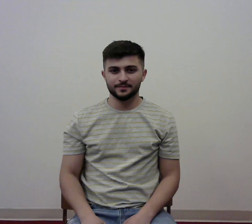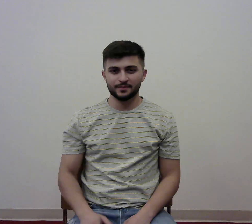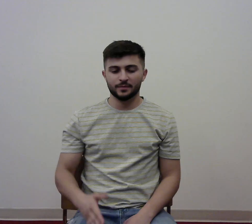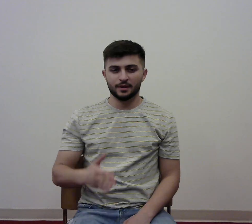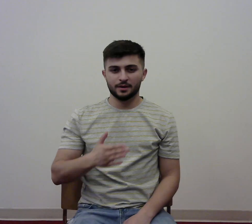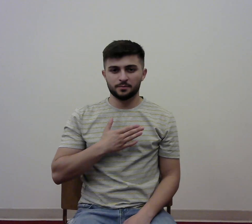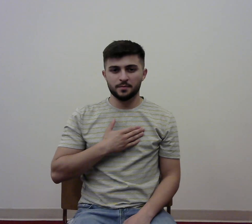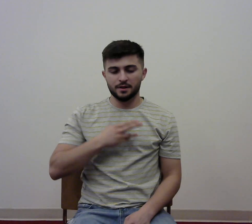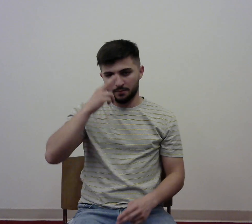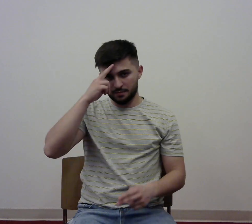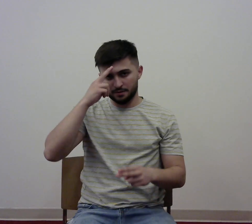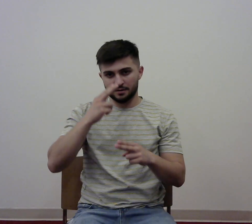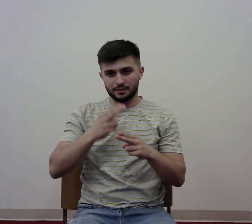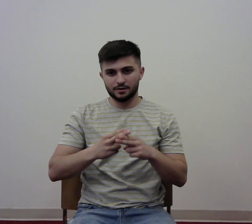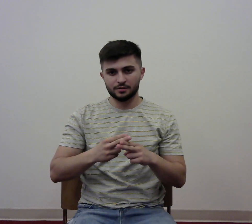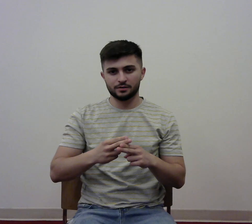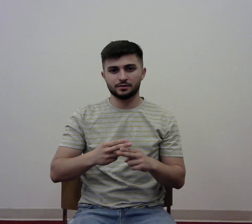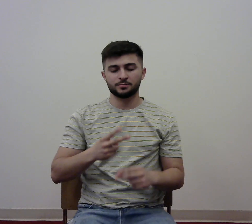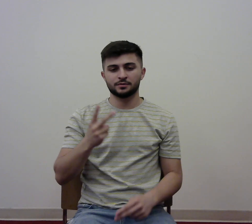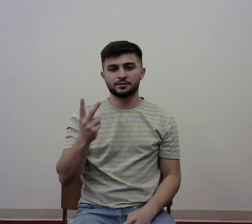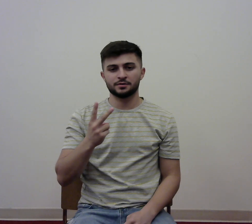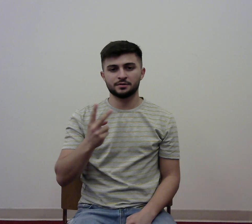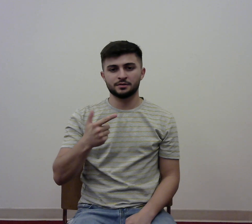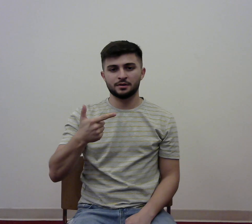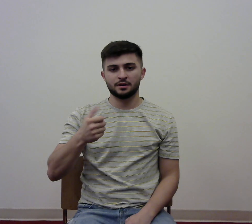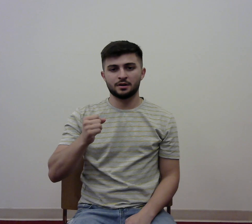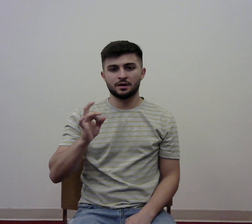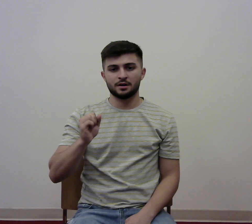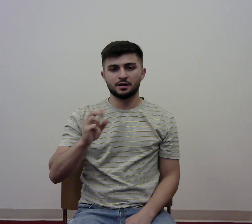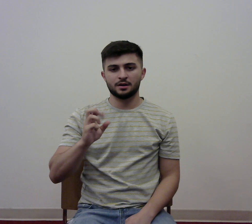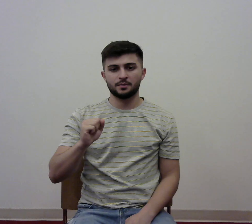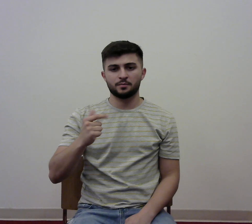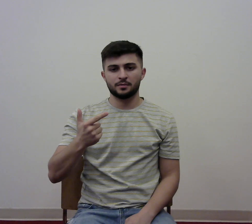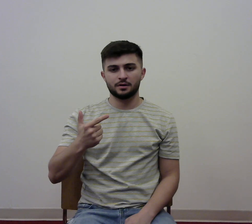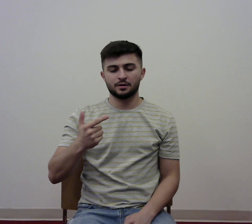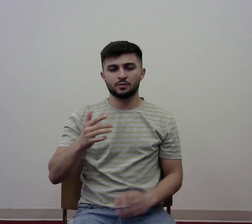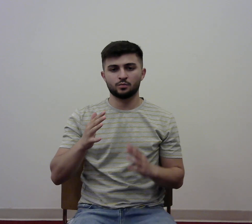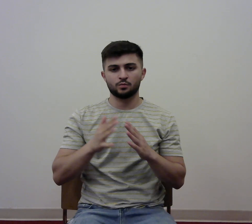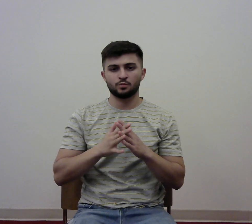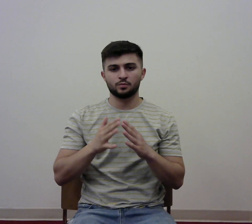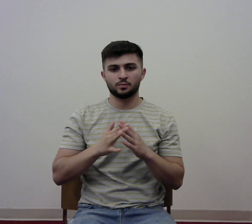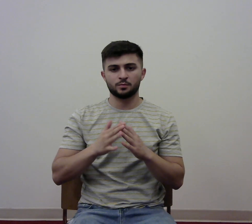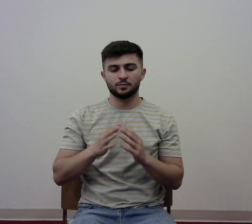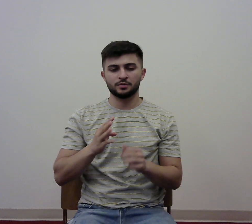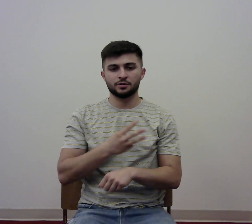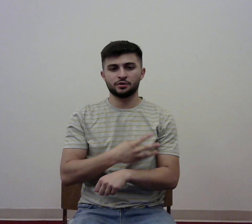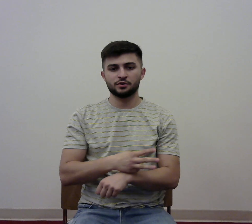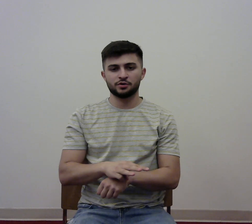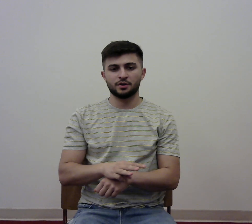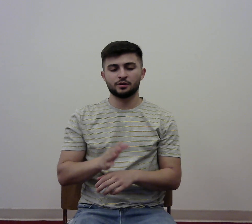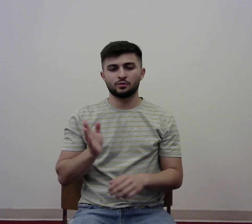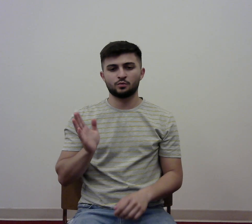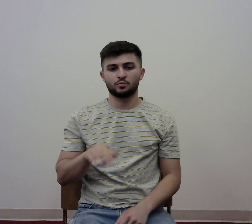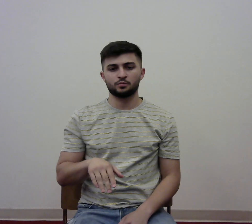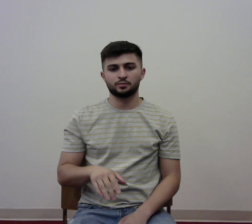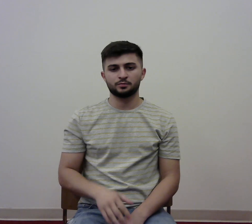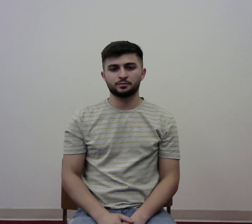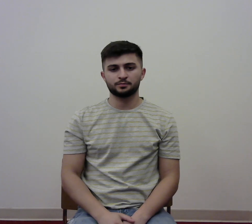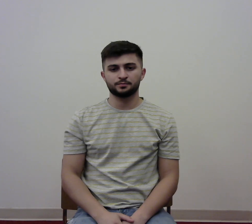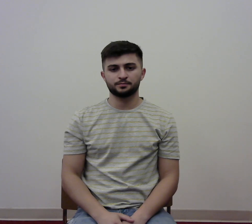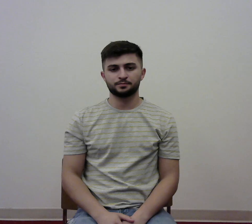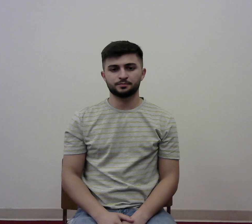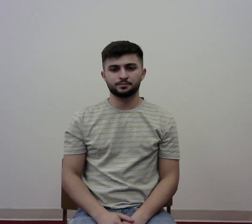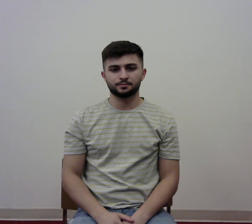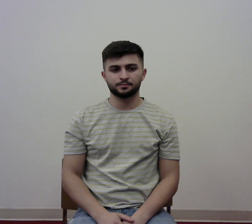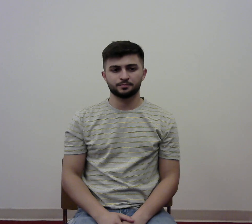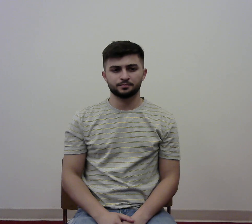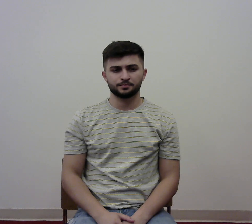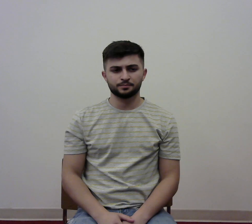Mənim qardaşım 2-ci Qarabağ müharibəsində şəhid olub